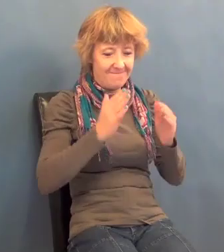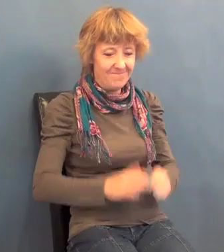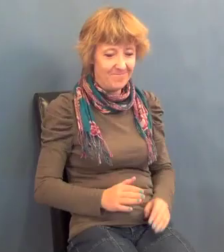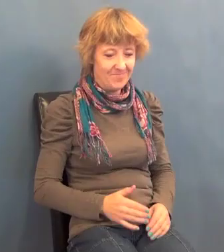Dobrze.